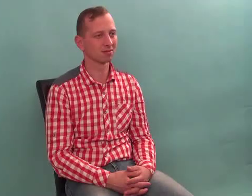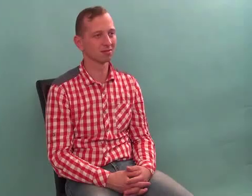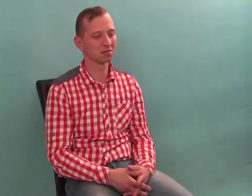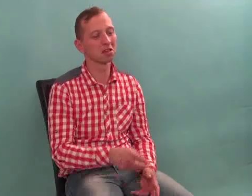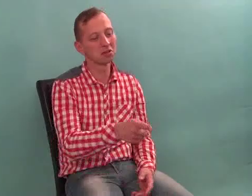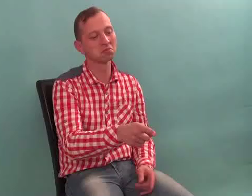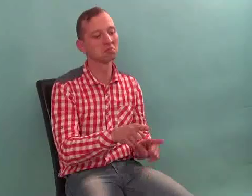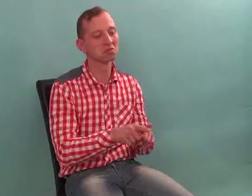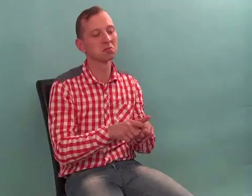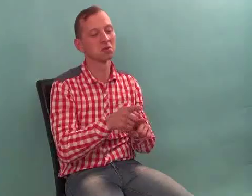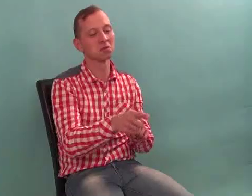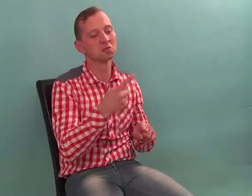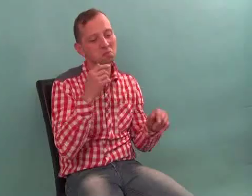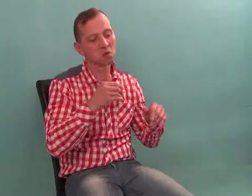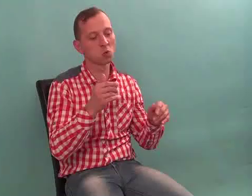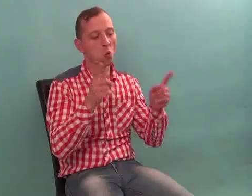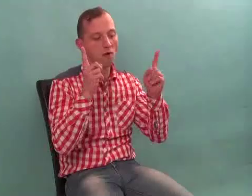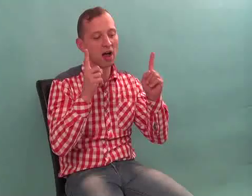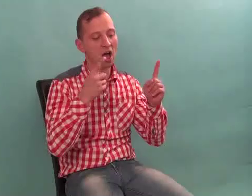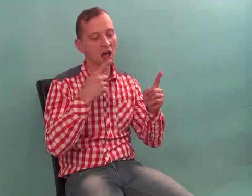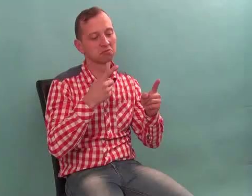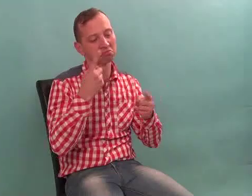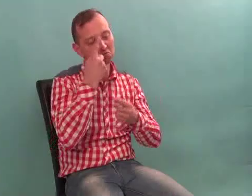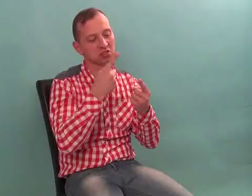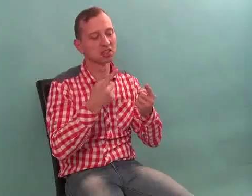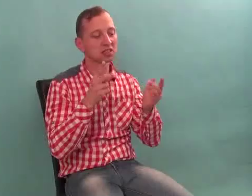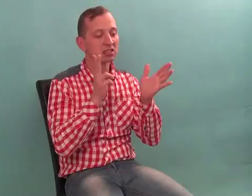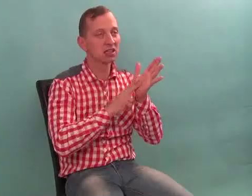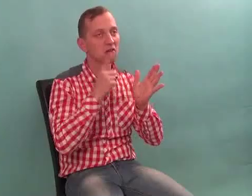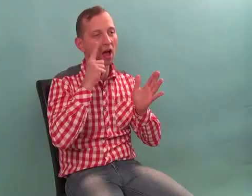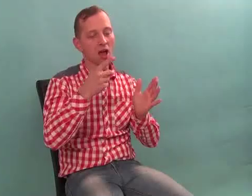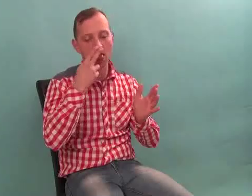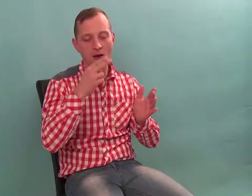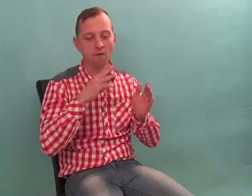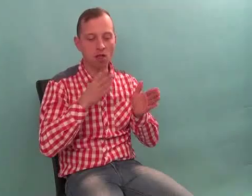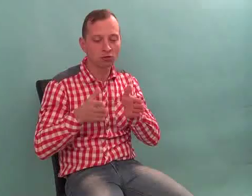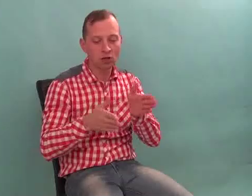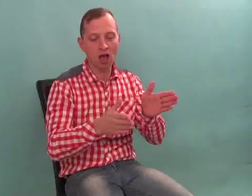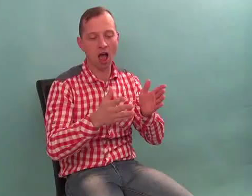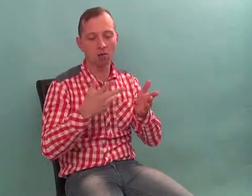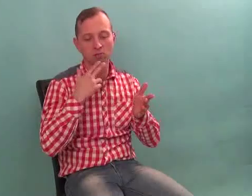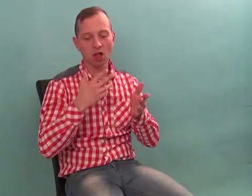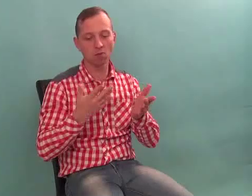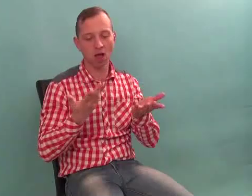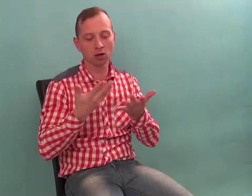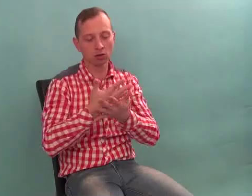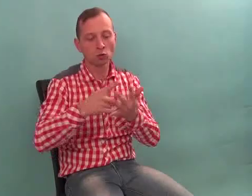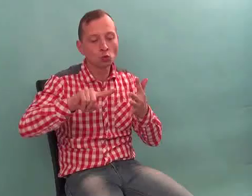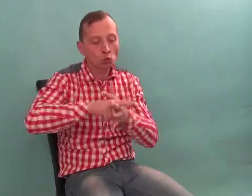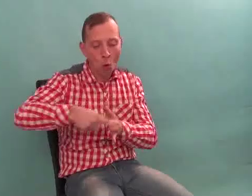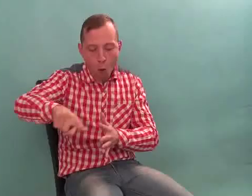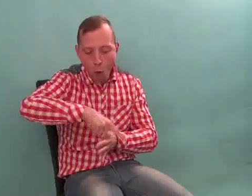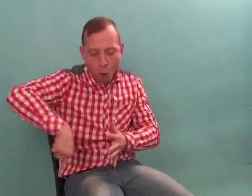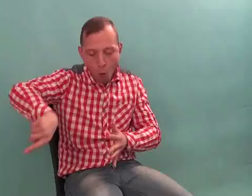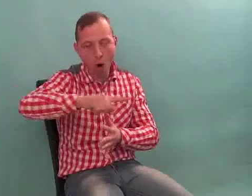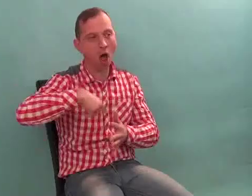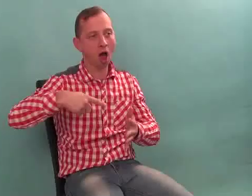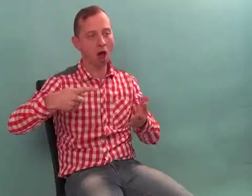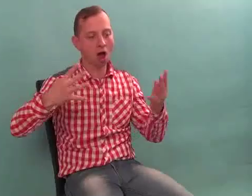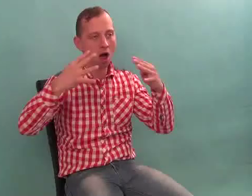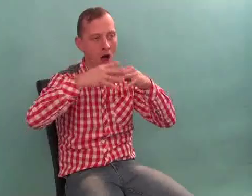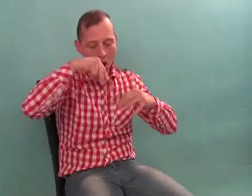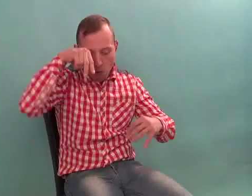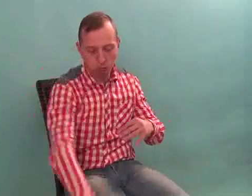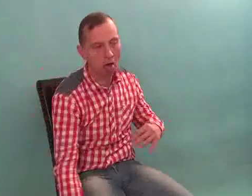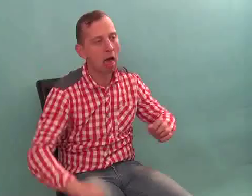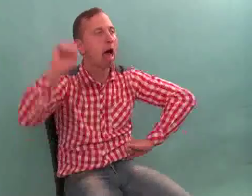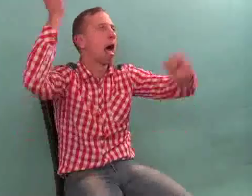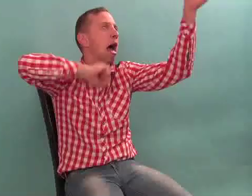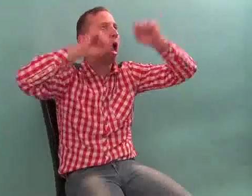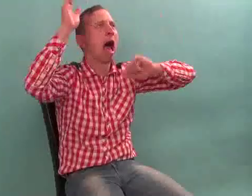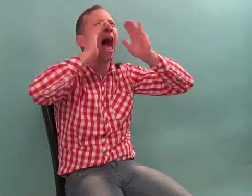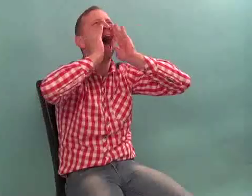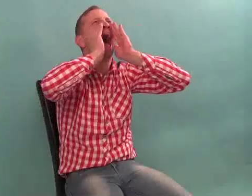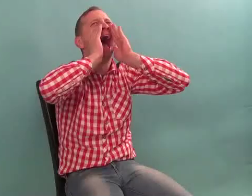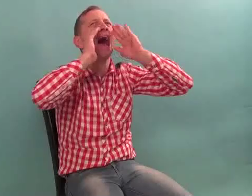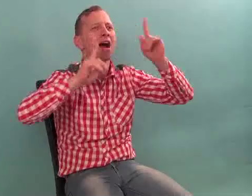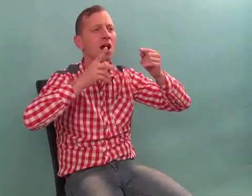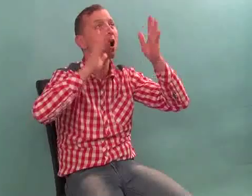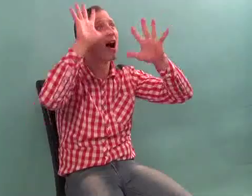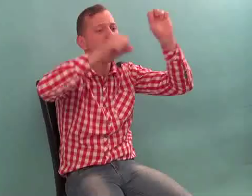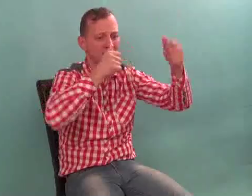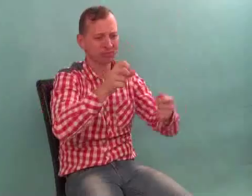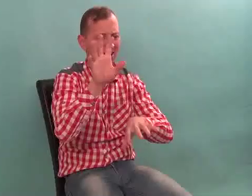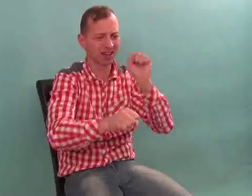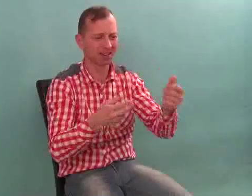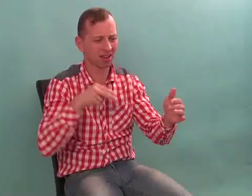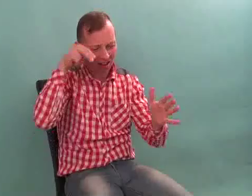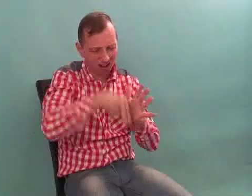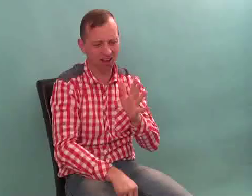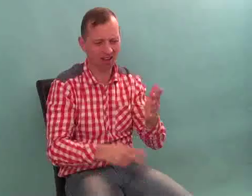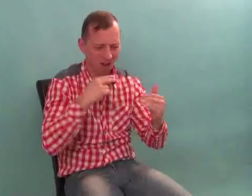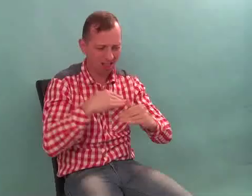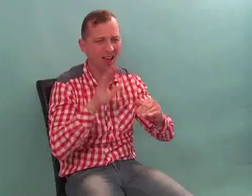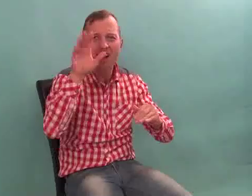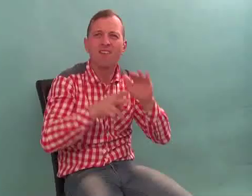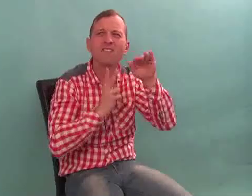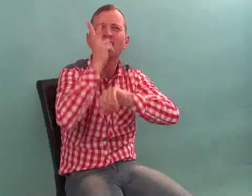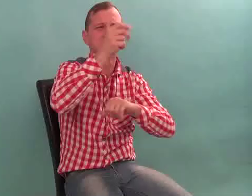Myślę, że to jest ostrzeżenie, że w rzece czy w wodzie jest dziura i jak ktoś tam wpadnie, to nawet krzyczenie nie pomoże, nie da się stamtąd wydostać, więc człowiek się topi.